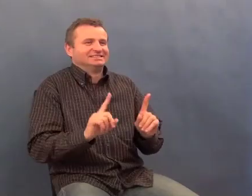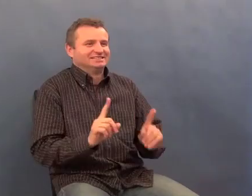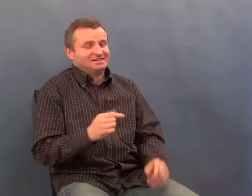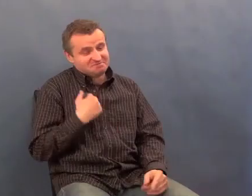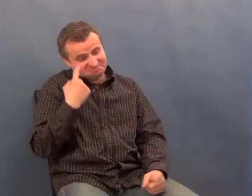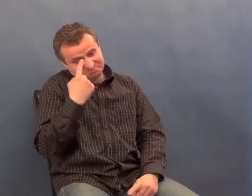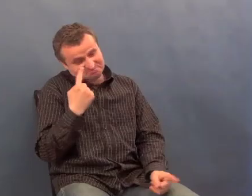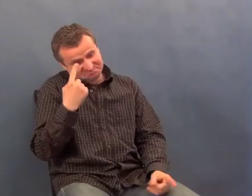Tak myślę, nie wiem.